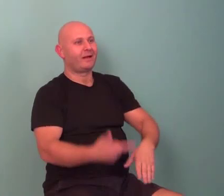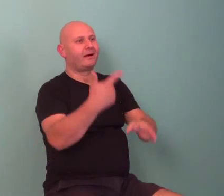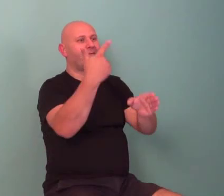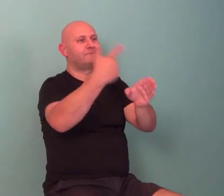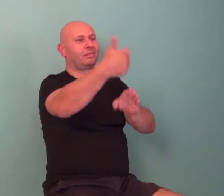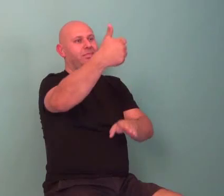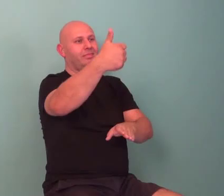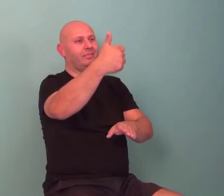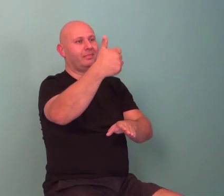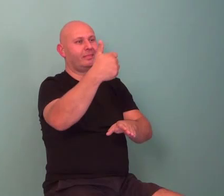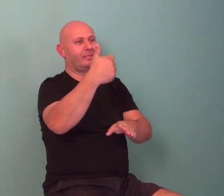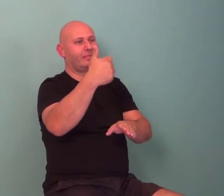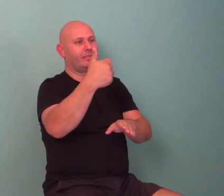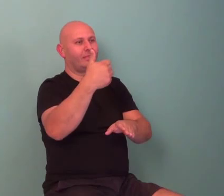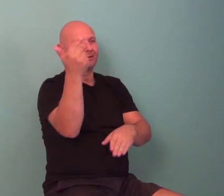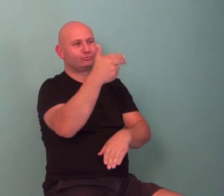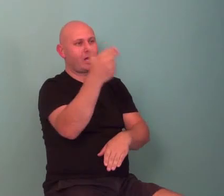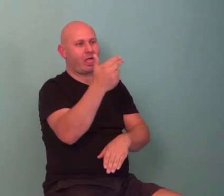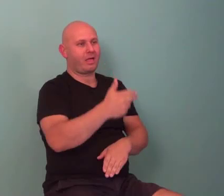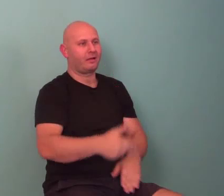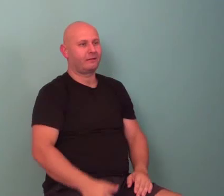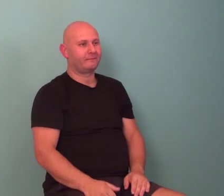Dwudziestego pierwszego, w niedzielę.